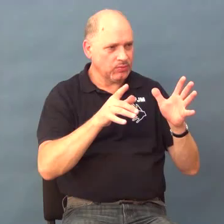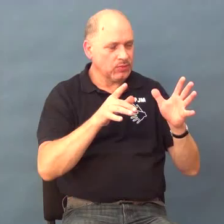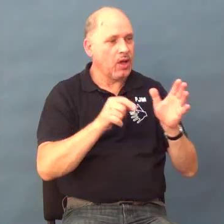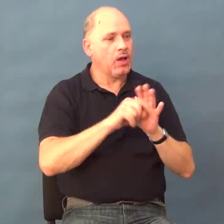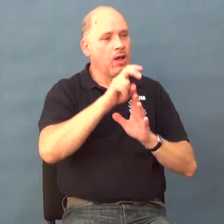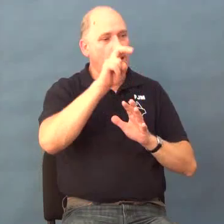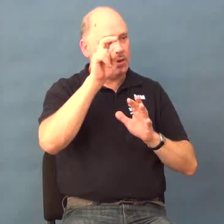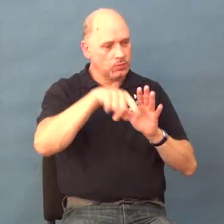Udaje mu się uciec.